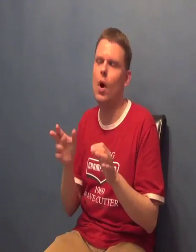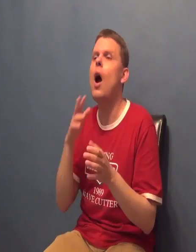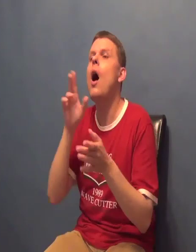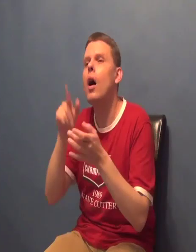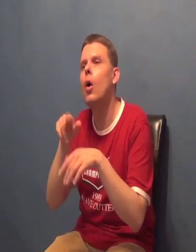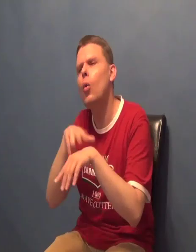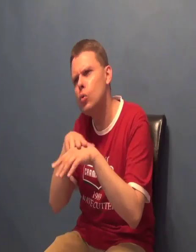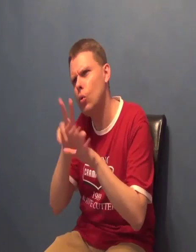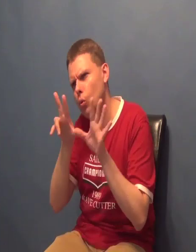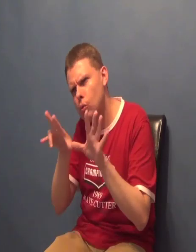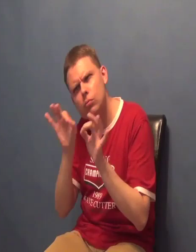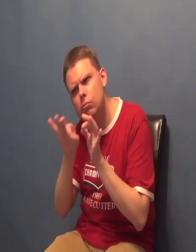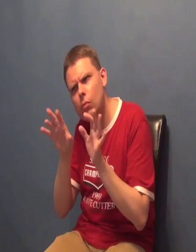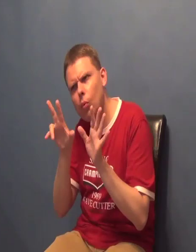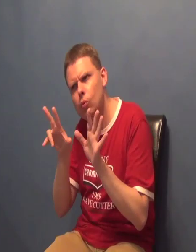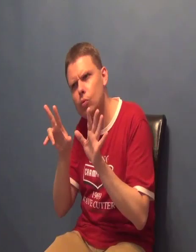A właśnie, dokładnie o ósmej?